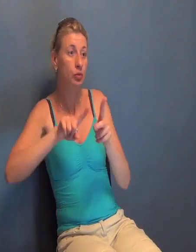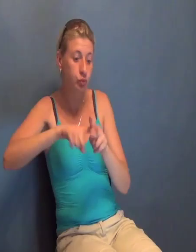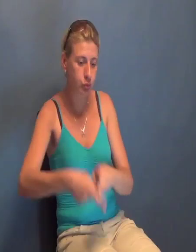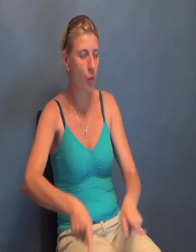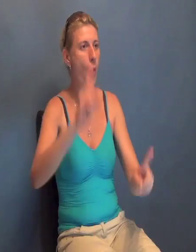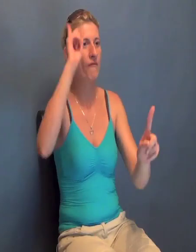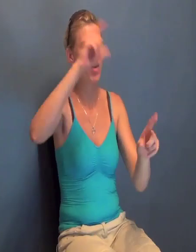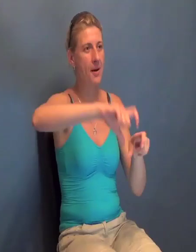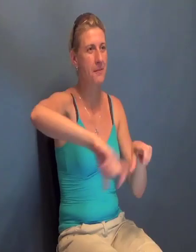Jakaś dziura i jest ostrzeżenie.